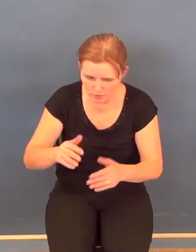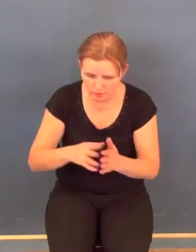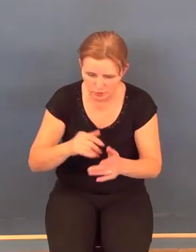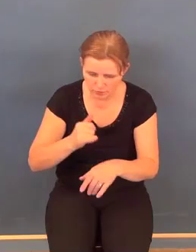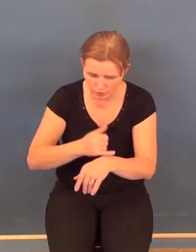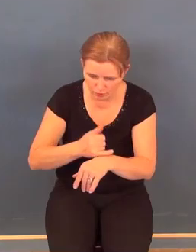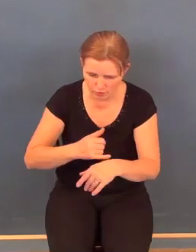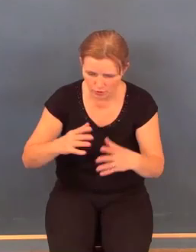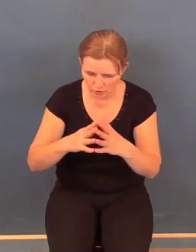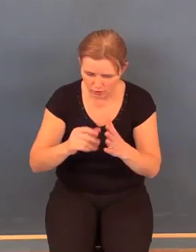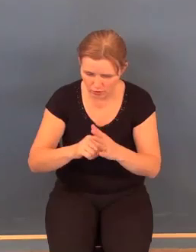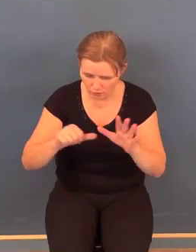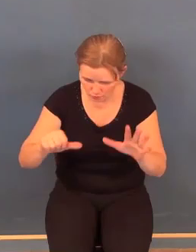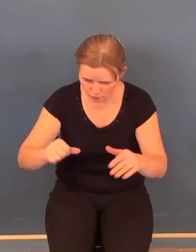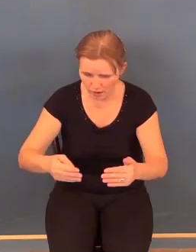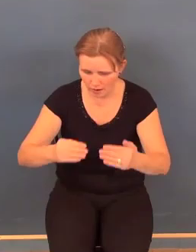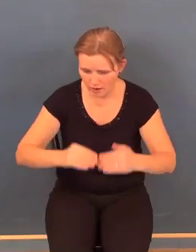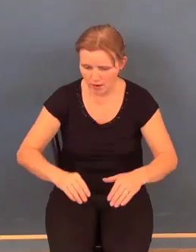Można na przykład w piątek od dziesiątej do szóstej.